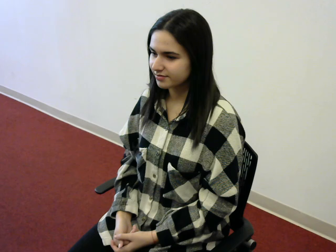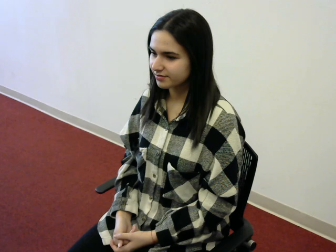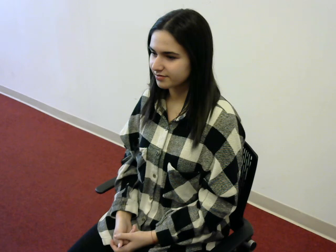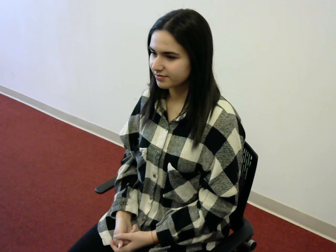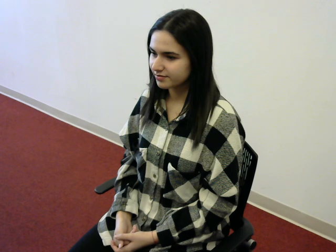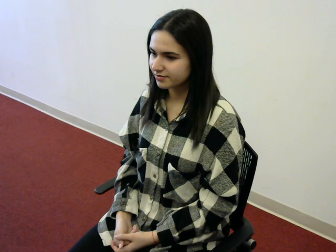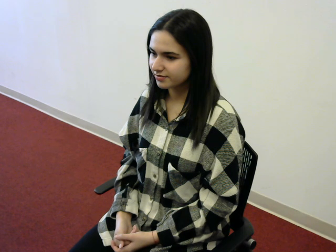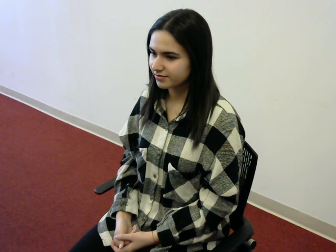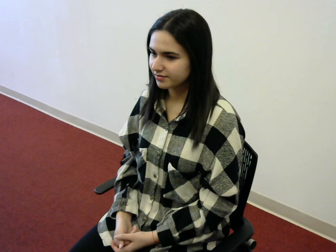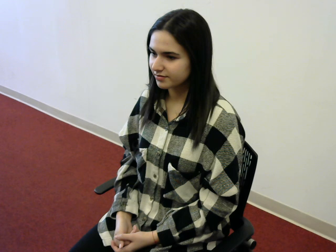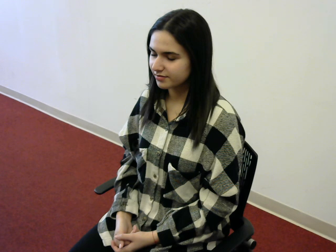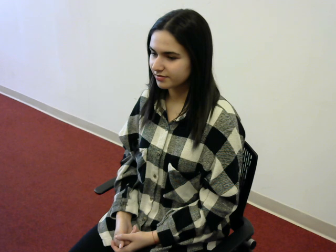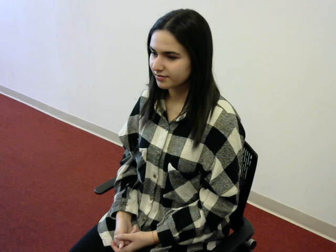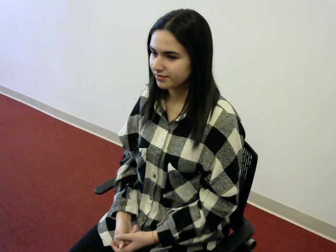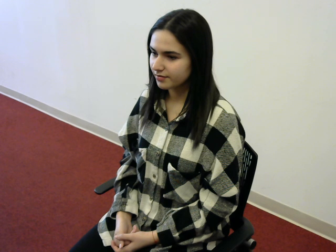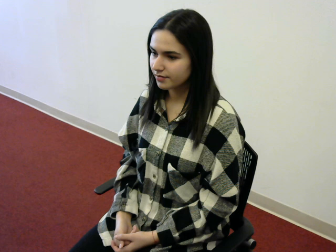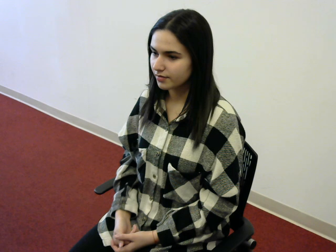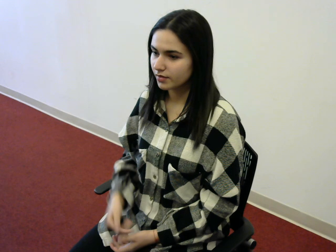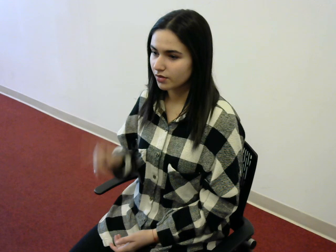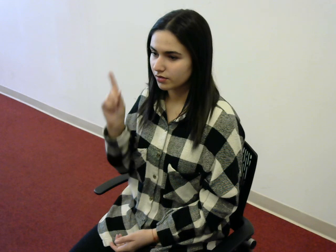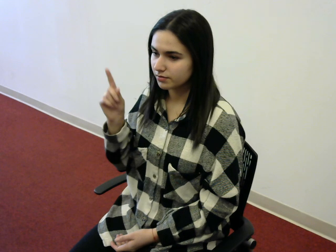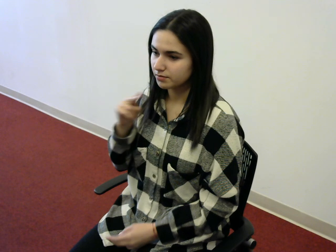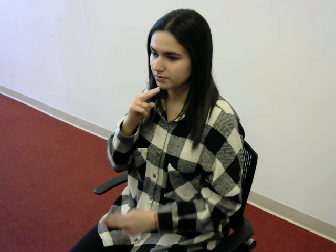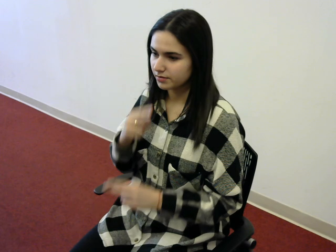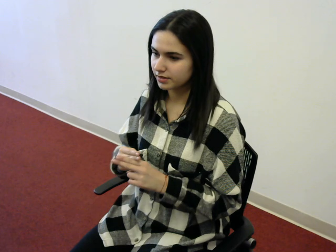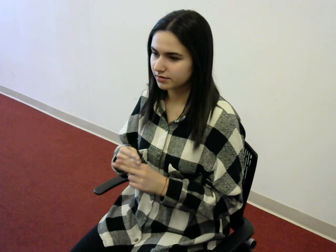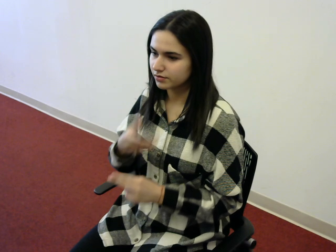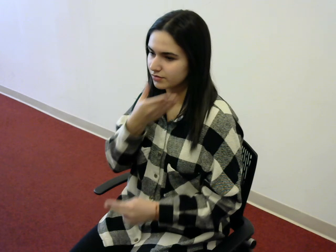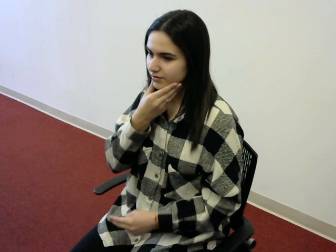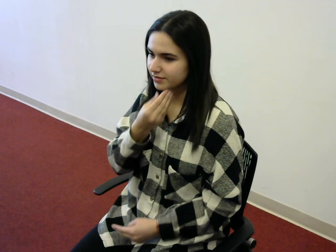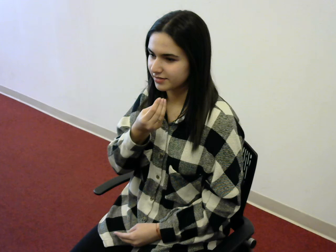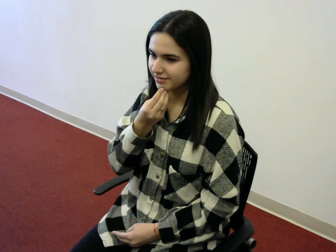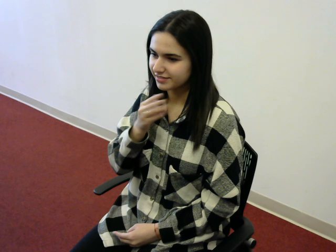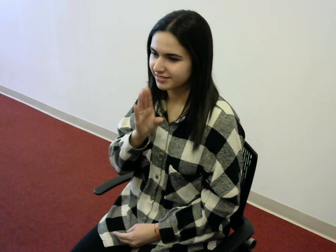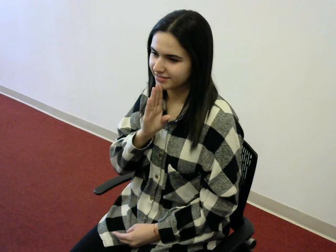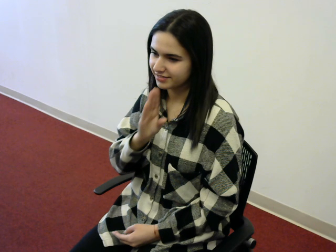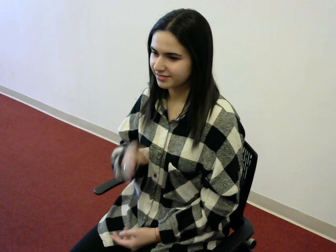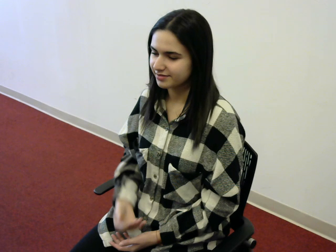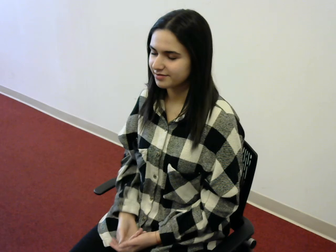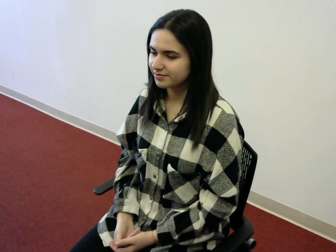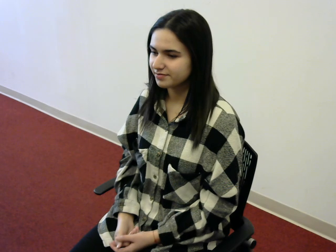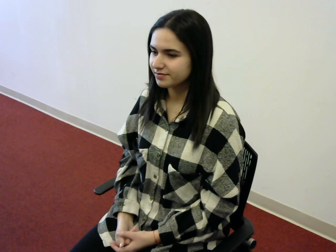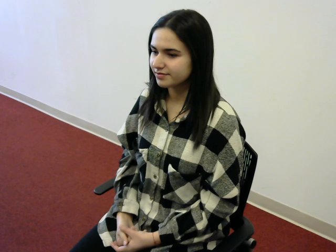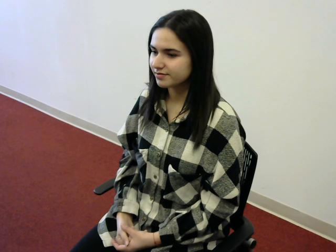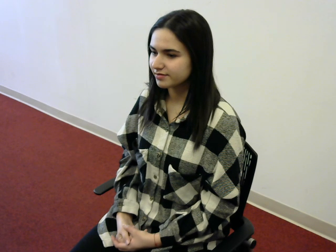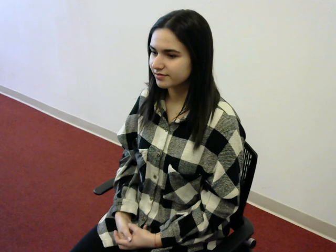Onun bacısı gözəl qızdır